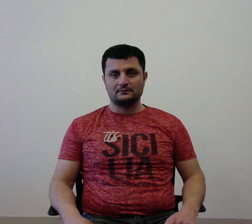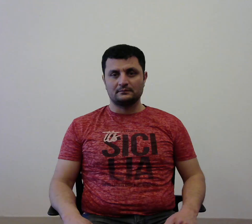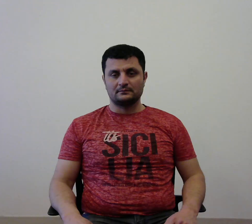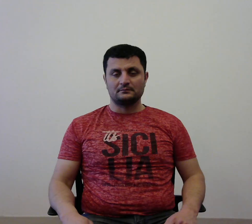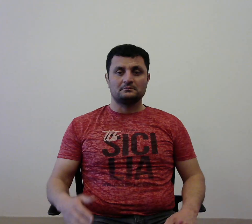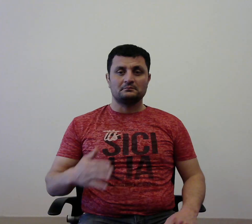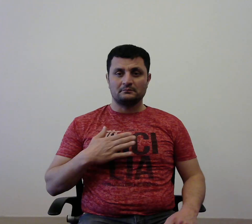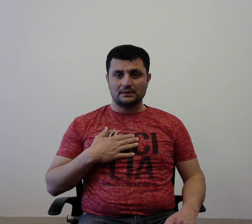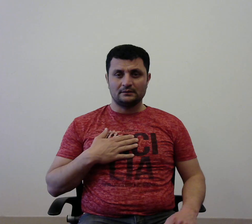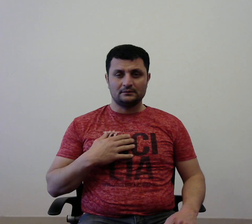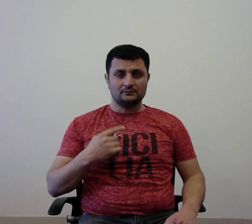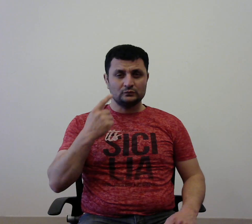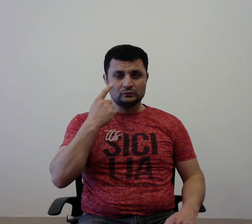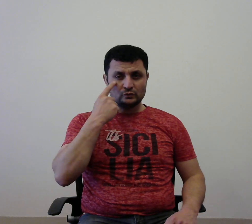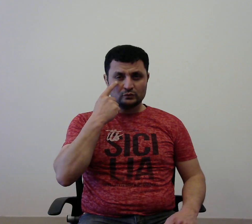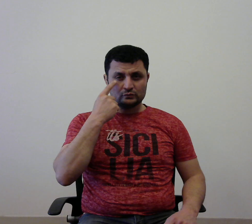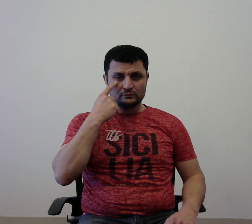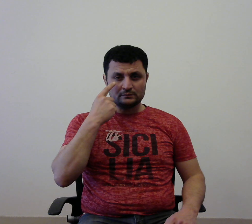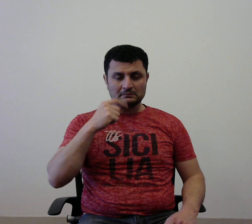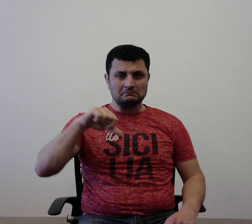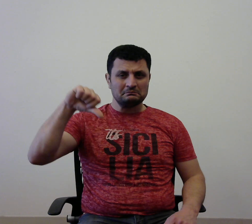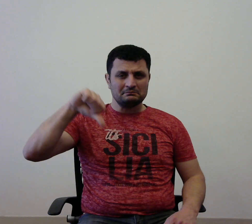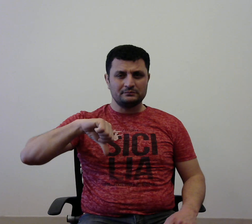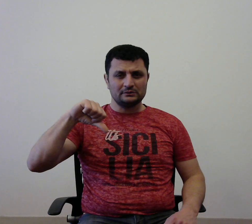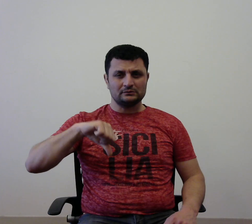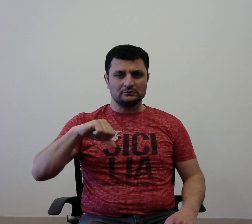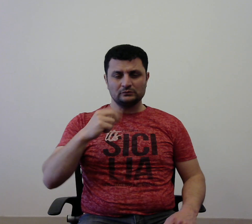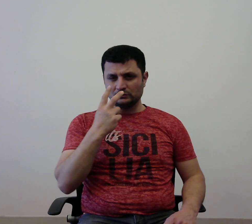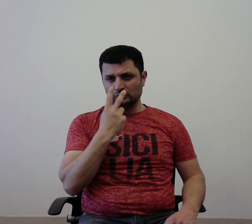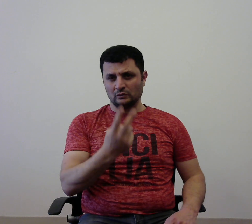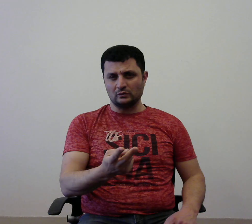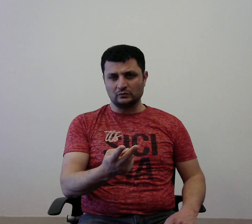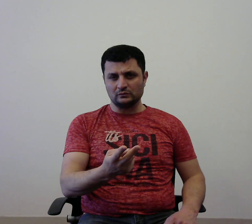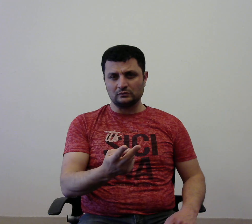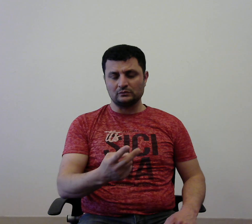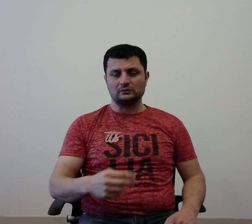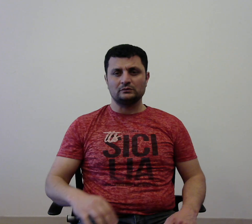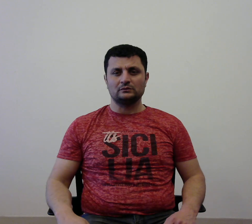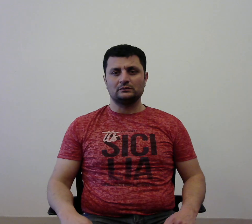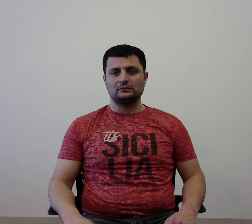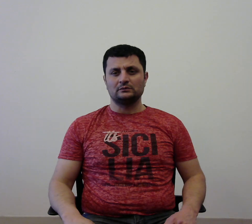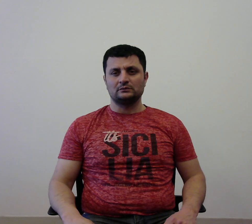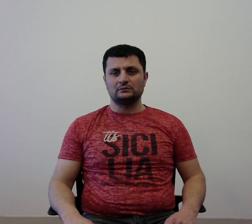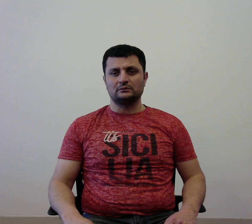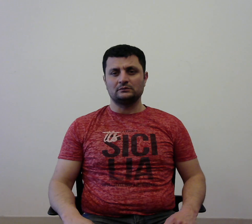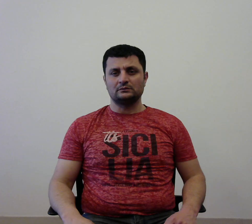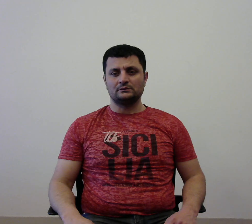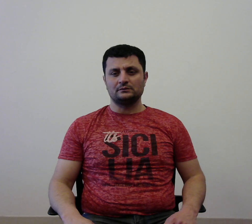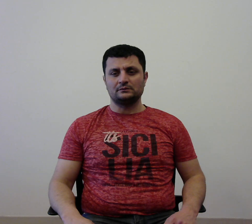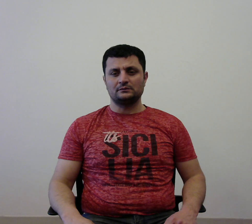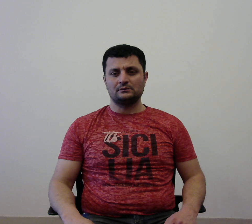Mənim gözüm pis görür